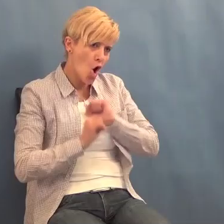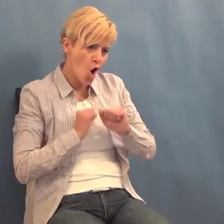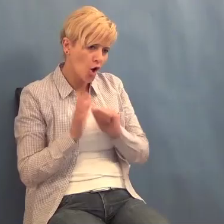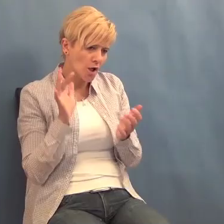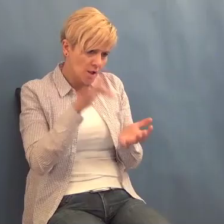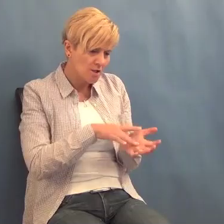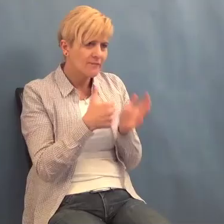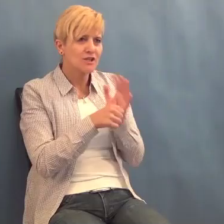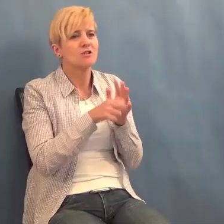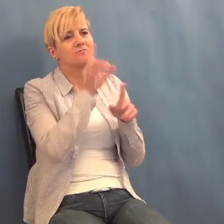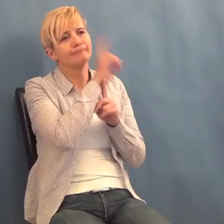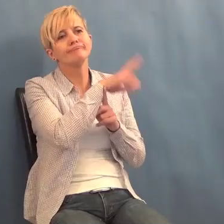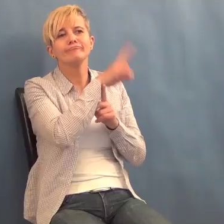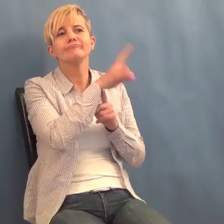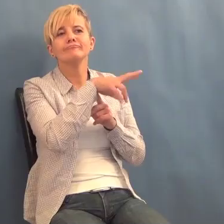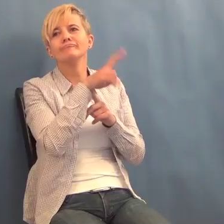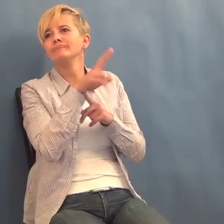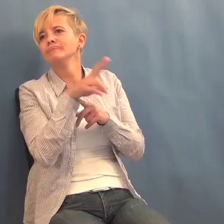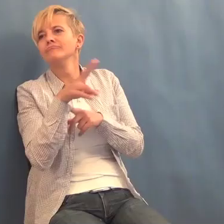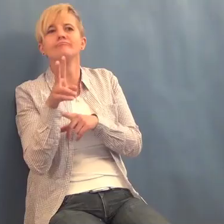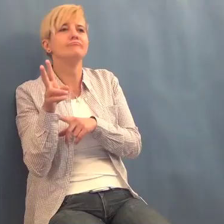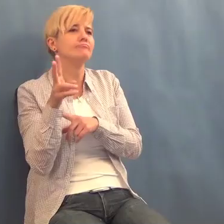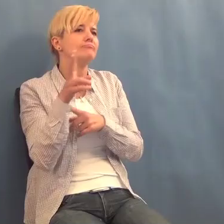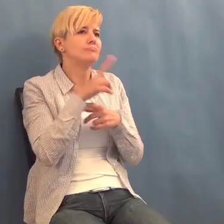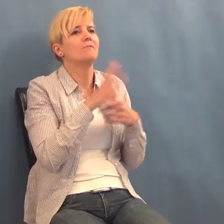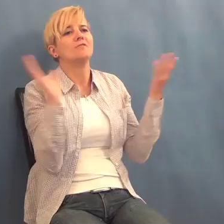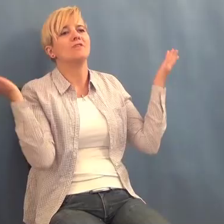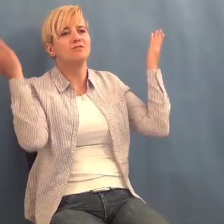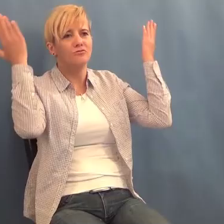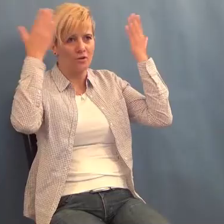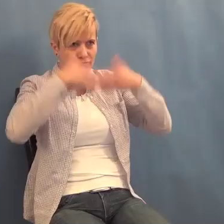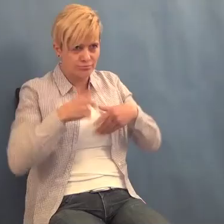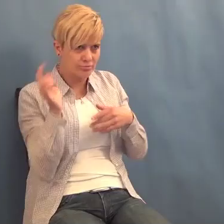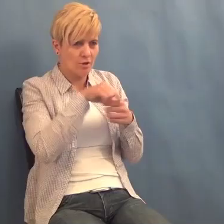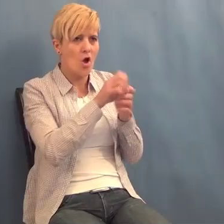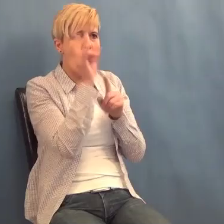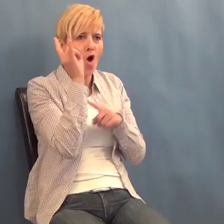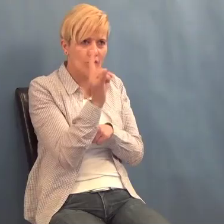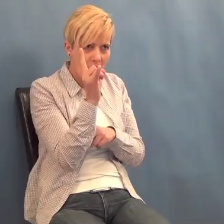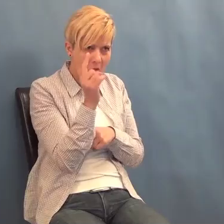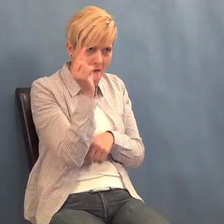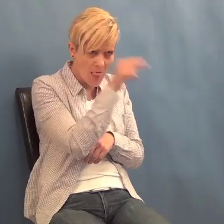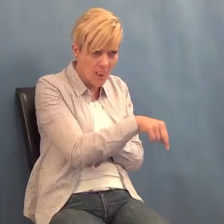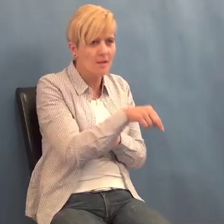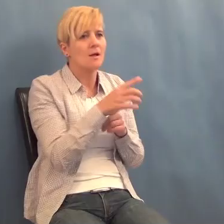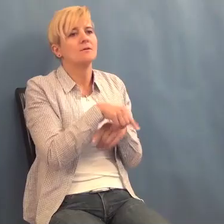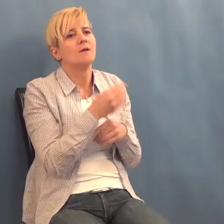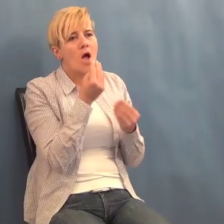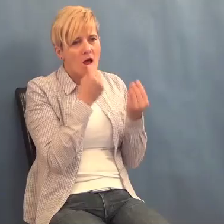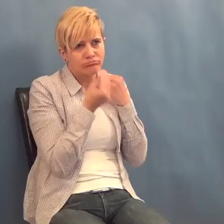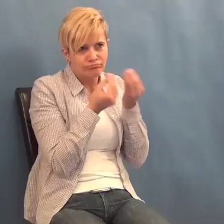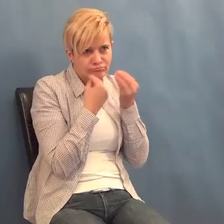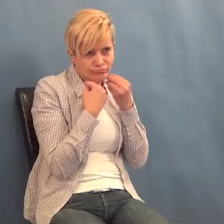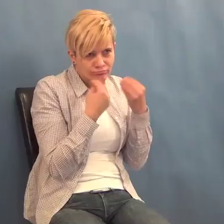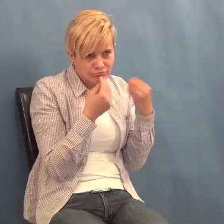Dociera na miejsce, wycieczka zwiedza, nadchodzi wieczór, więc idą do hotelu, jedzą.